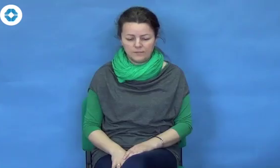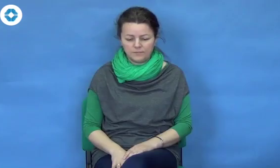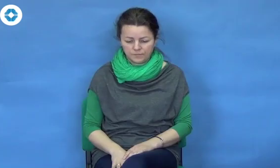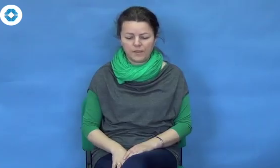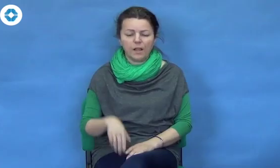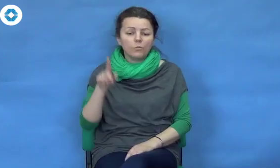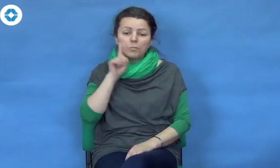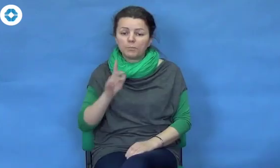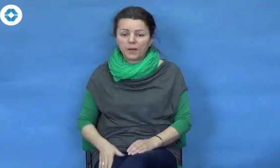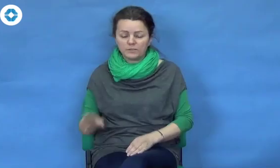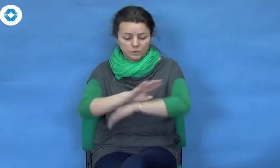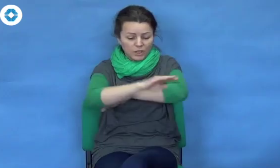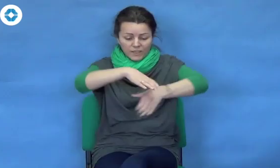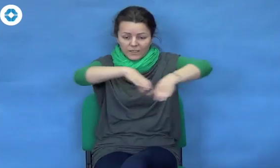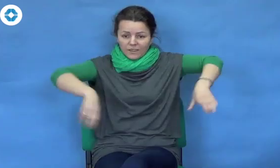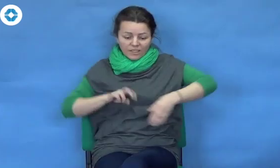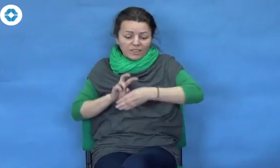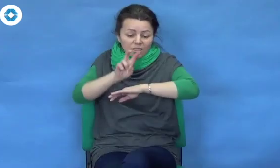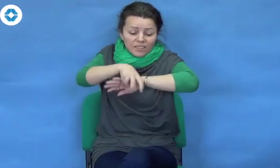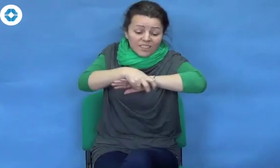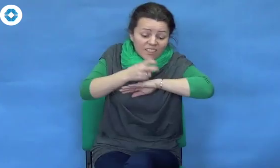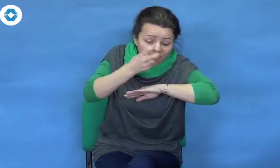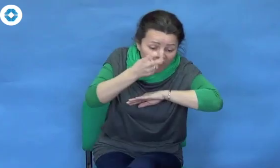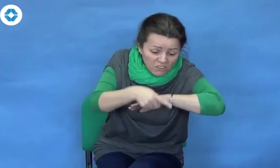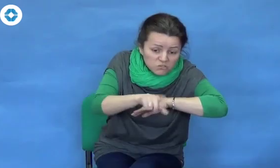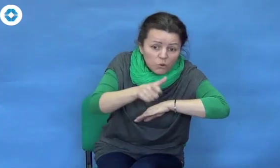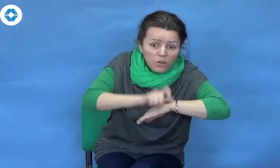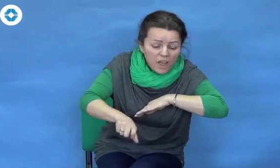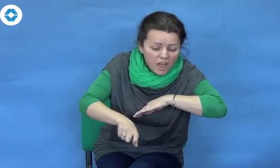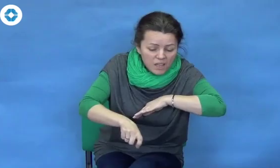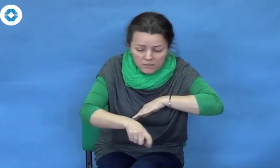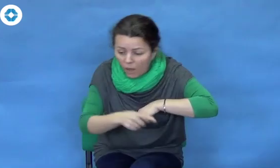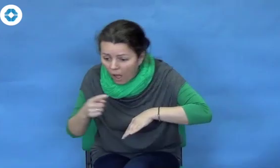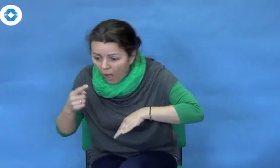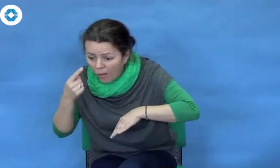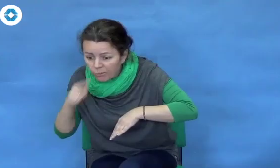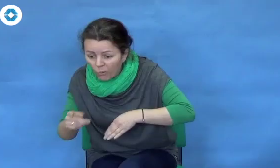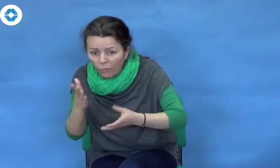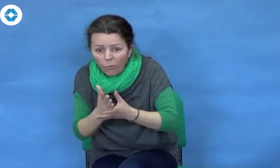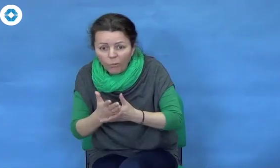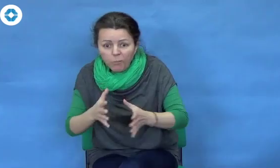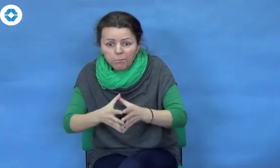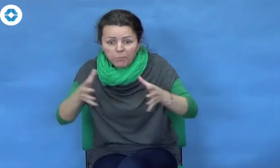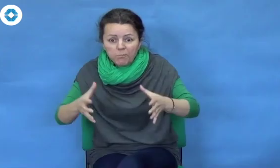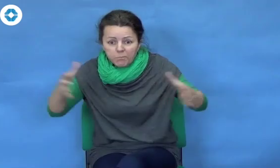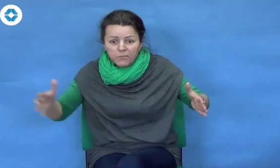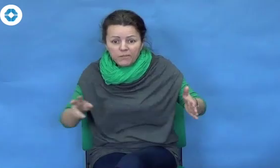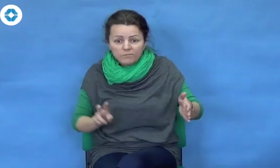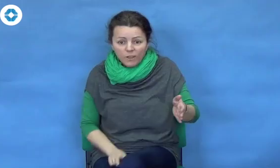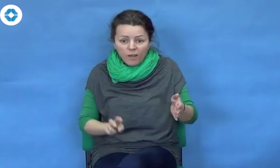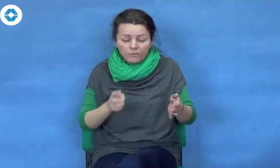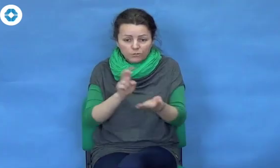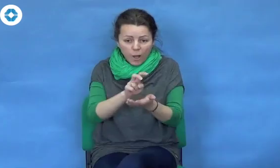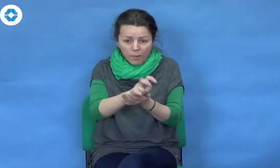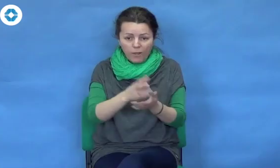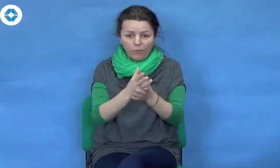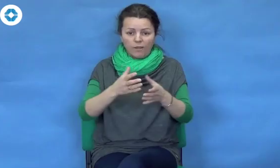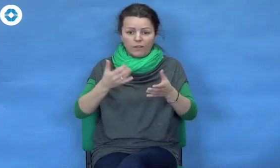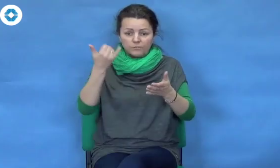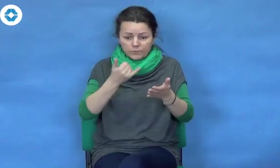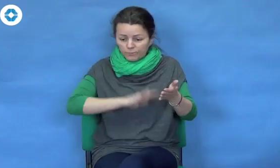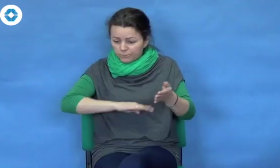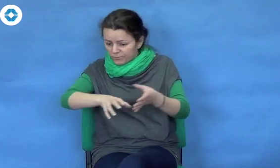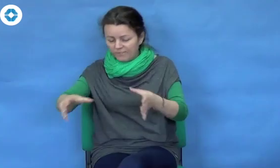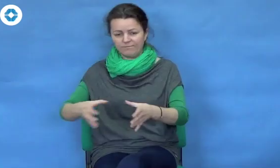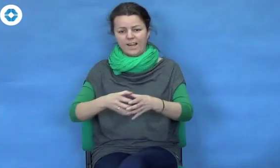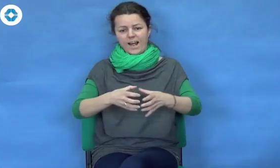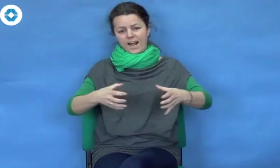Chłopak razem z psem zaglądają za pień drzewa i widzą, że tam jest żaba, której szukali. Zauważają całą gromadę żab, małe żabki. Żaba ma dzieci.